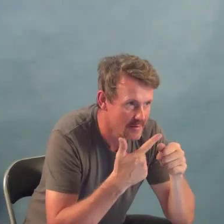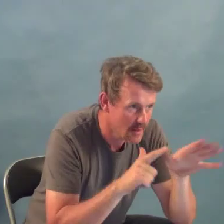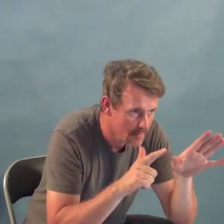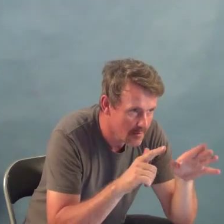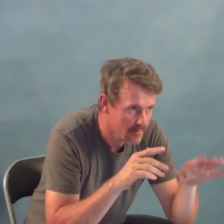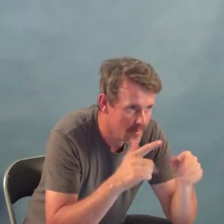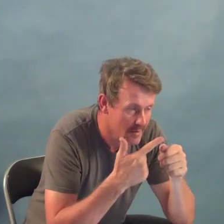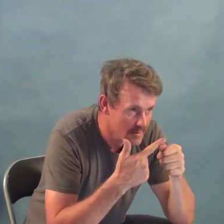Dwudziestego siódmego?